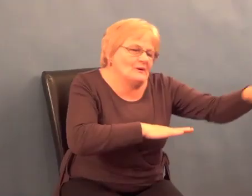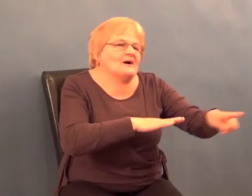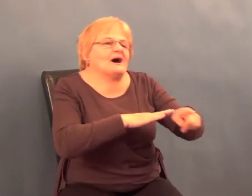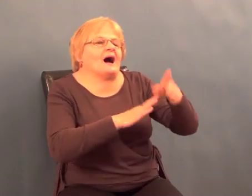Już...